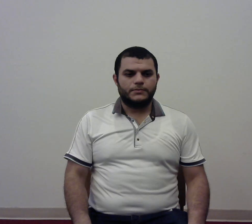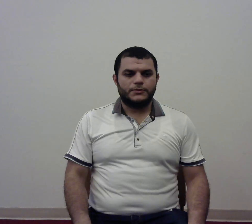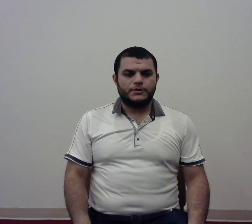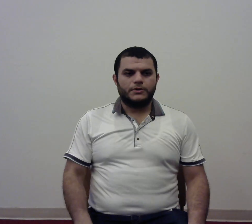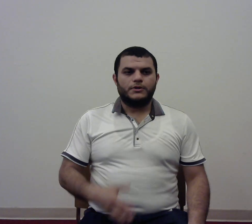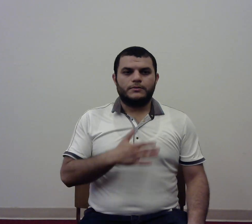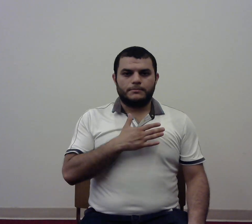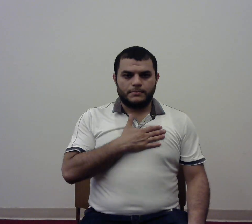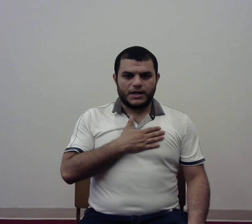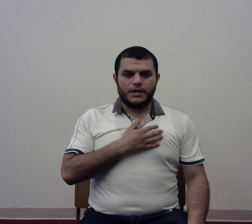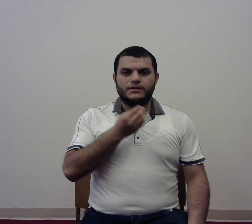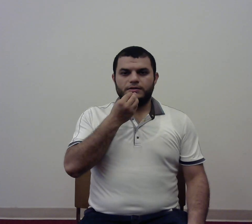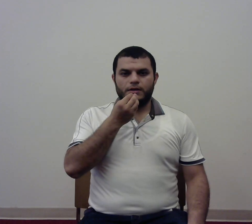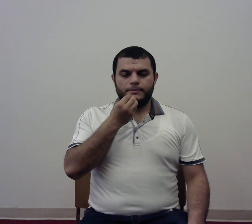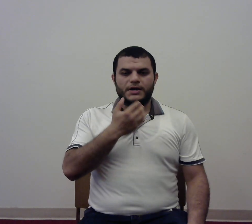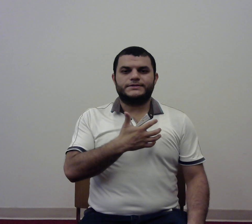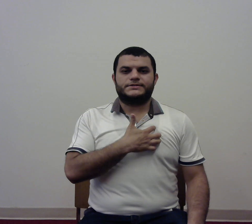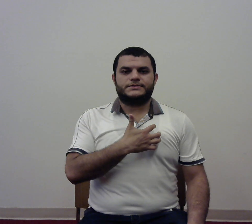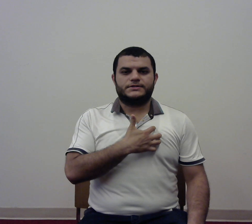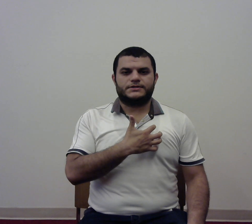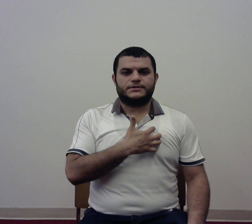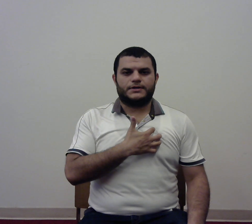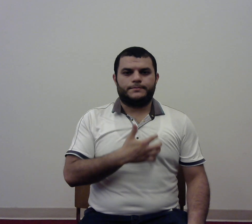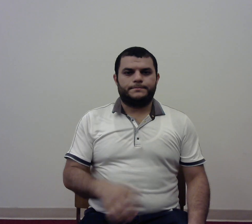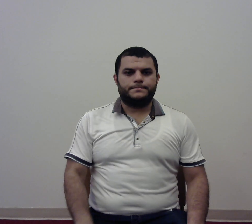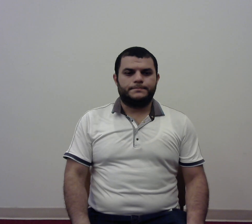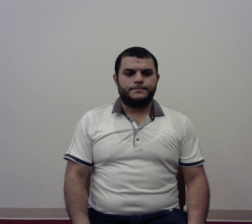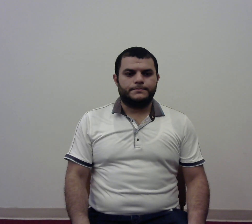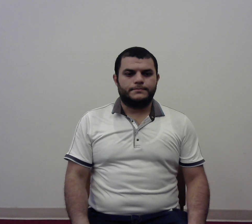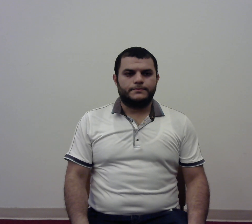Mən yemək istəyirəm